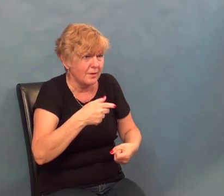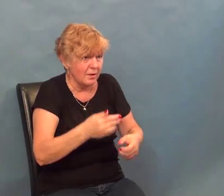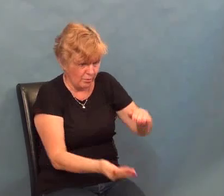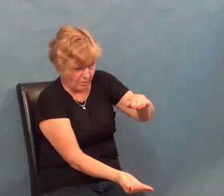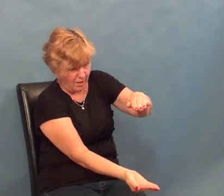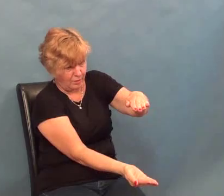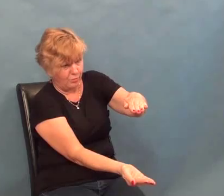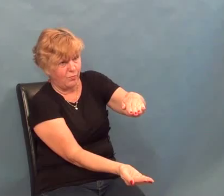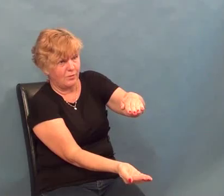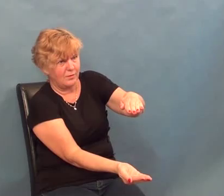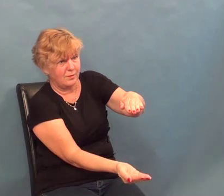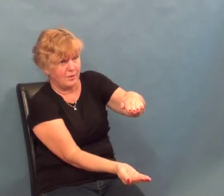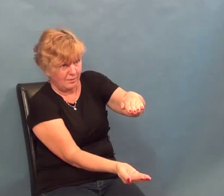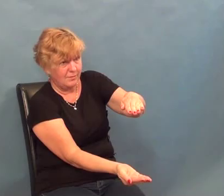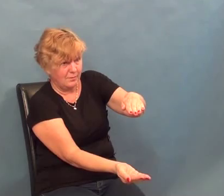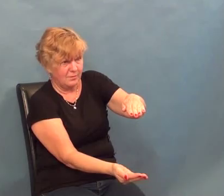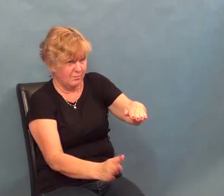Słój był taki duży.